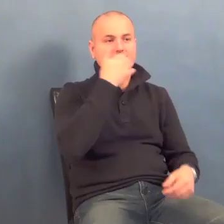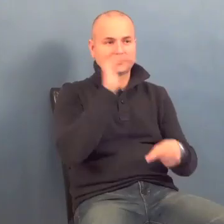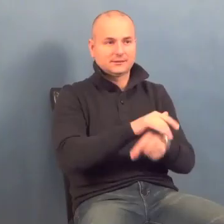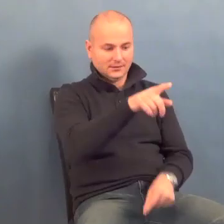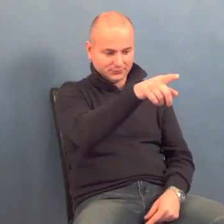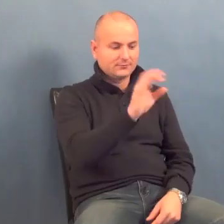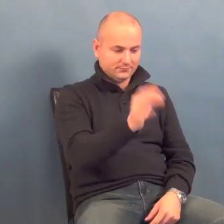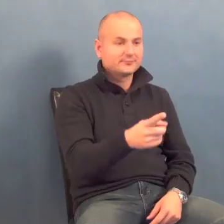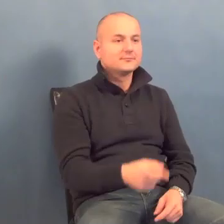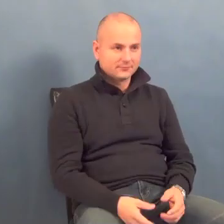Zgadzam się z tobą.